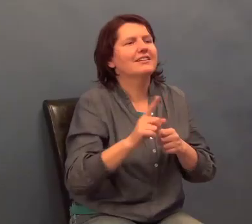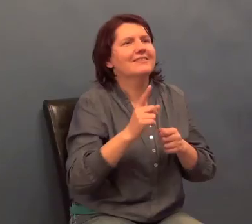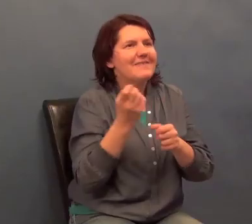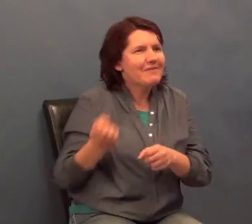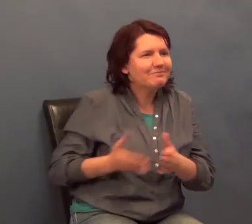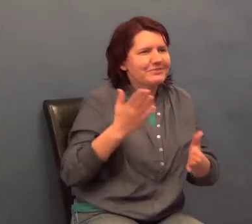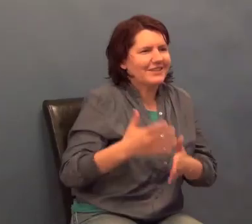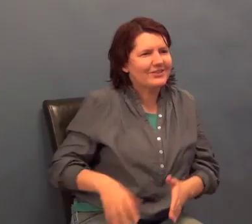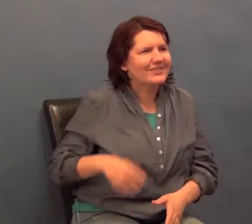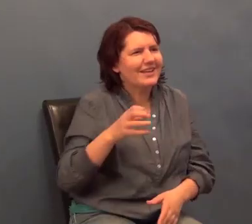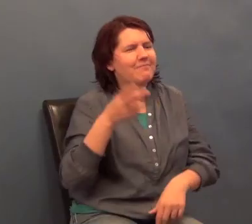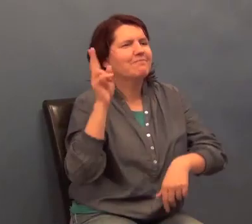Przygotowywał się, wyjął kamienie z kieszeni, ale pojawił się policjant.